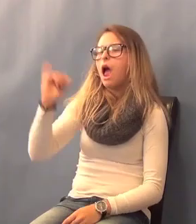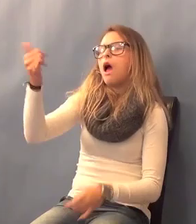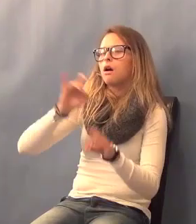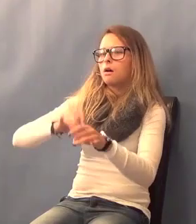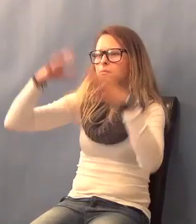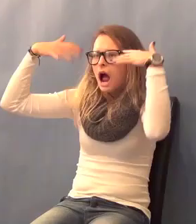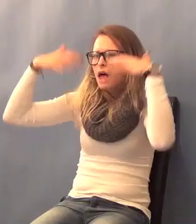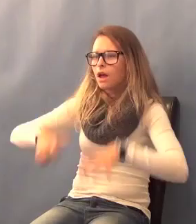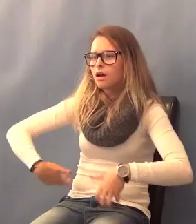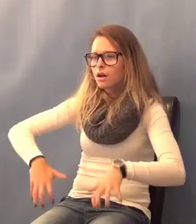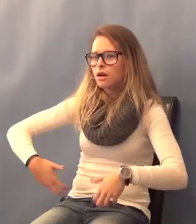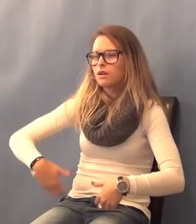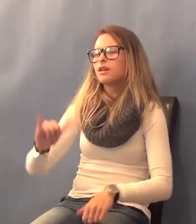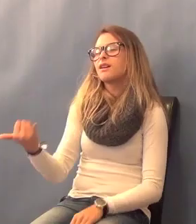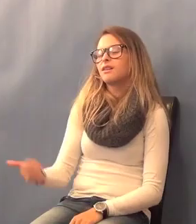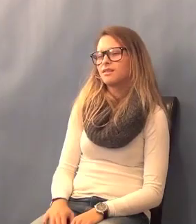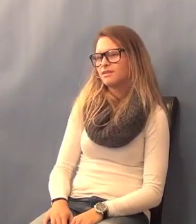Jak ma biegać, jak pada deszcz, jak?